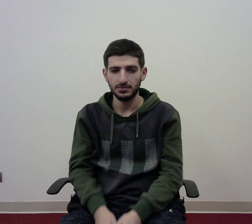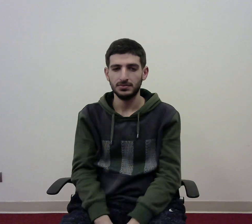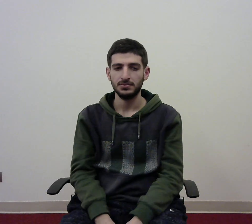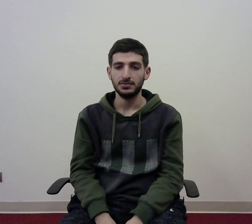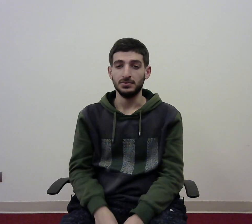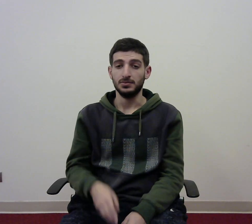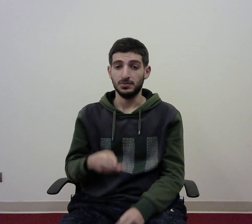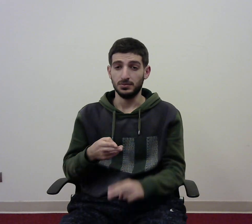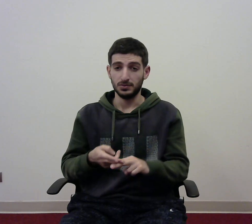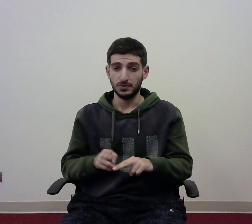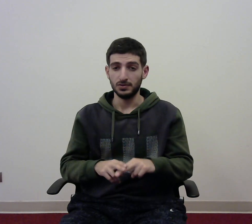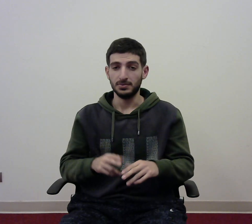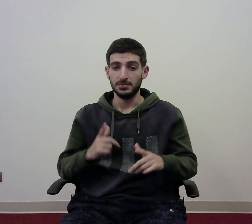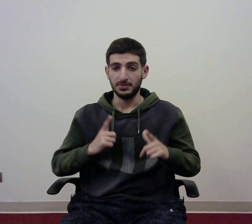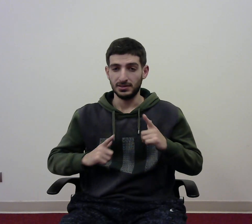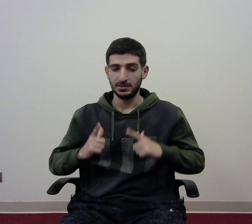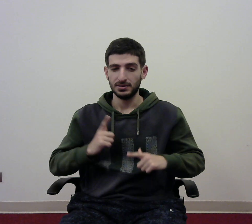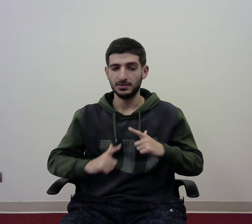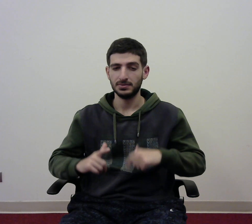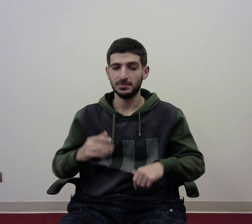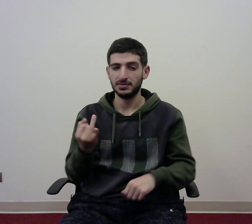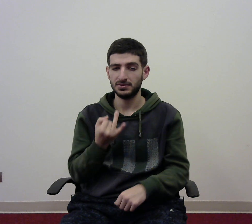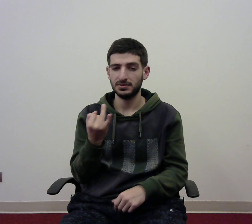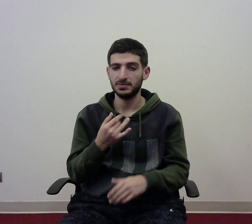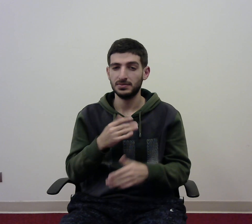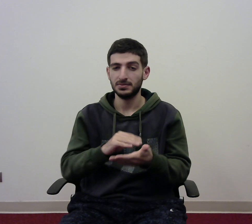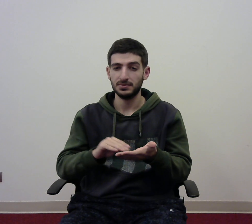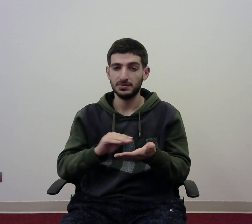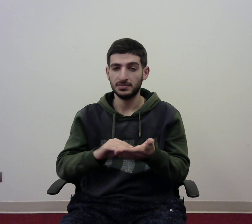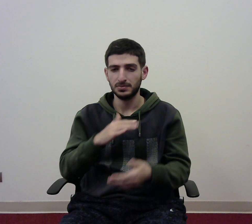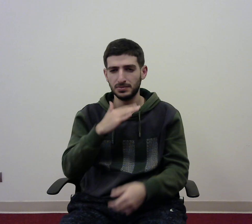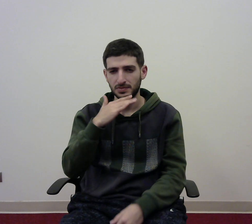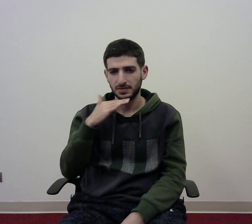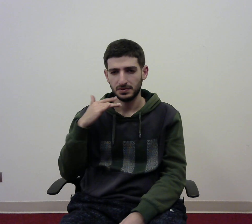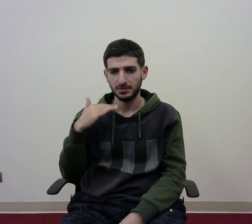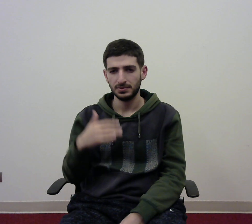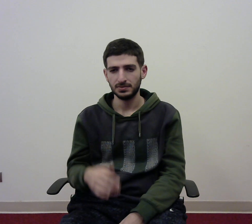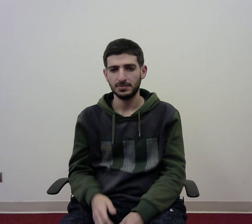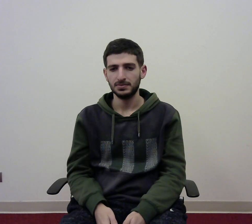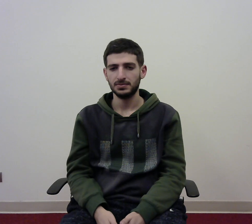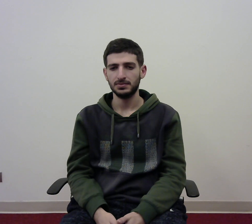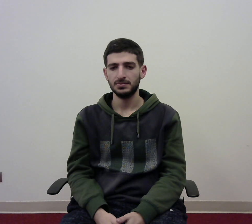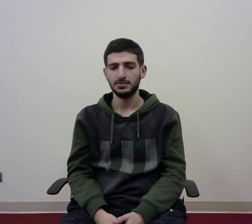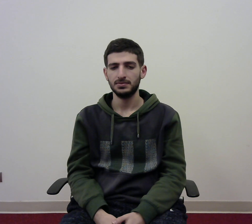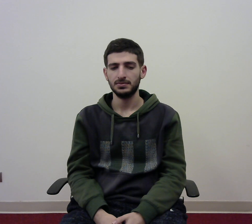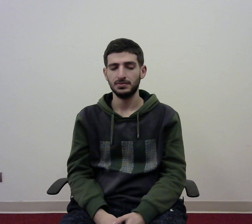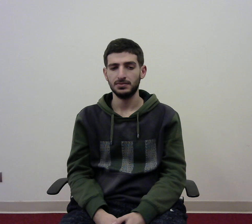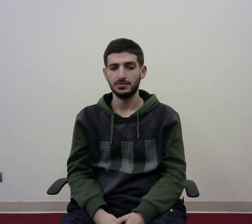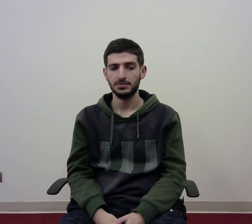Bu müəllimin maraqlı yazıları çoxdur